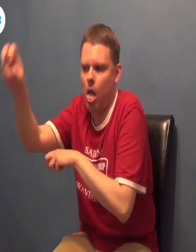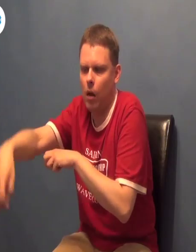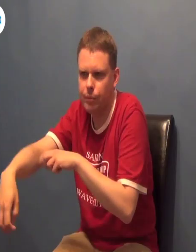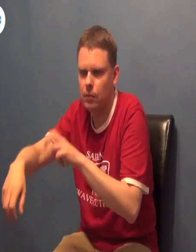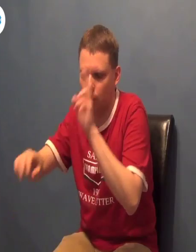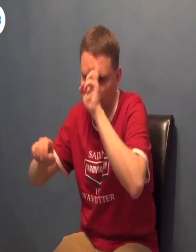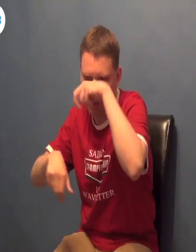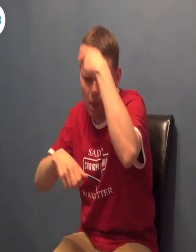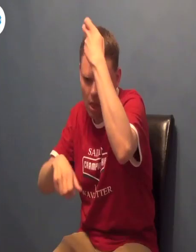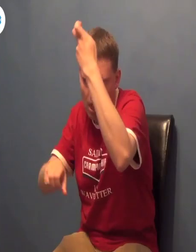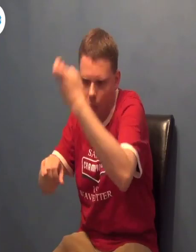Spadają w przepaść.